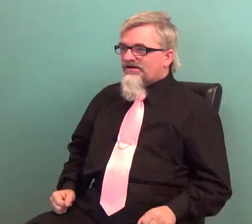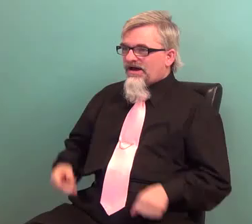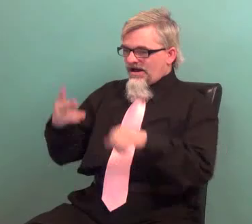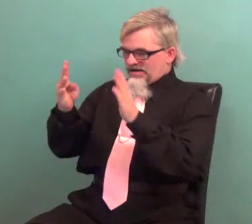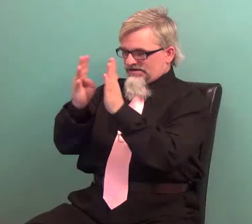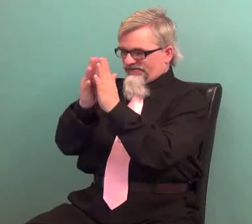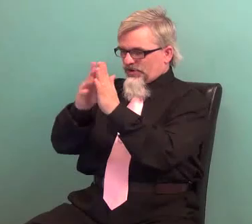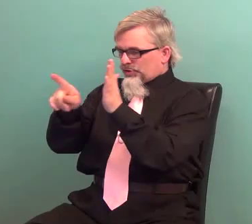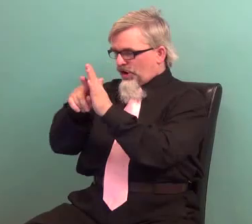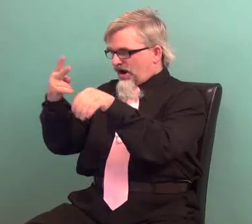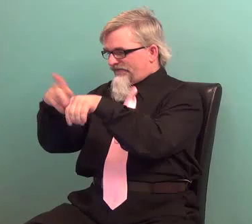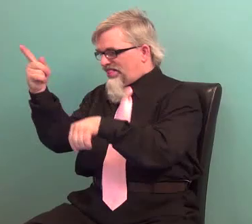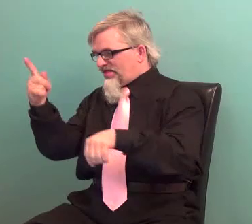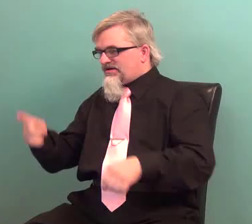Od dziewiętnastego do dwudziestego pierwszego.